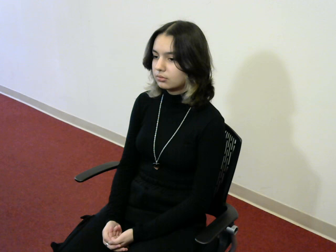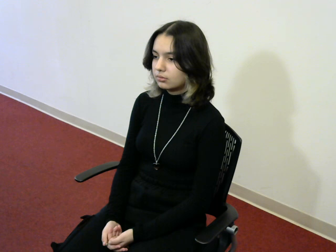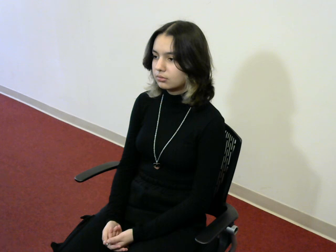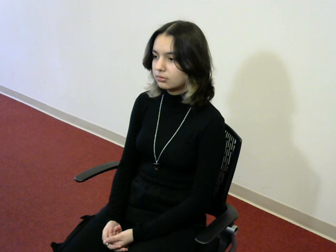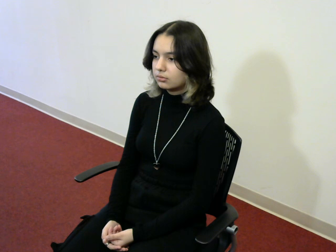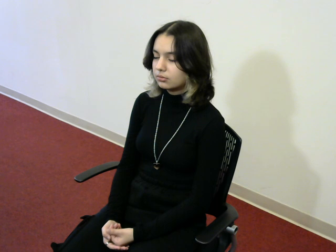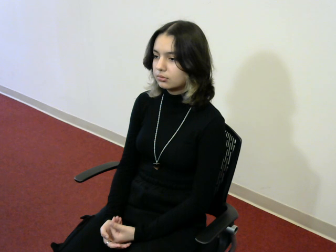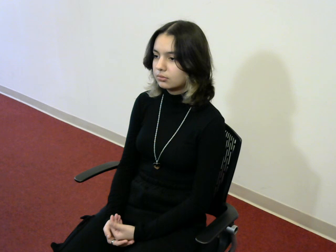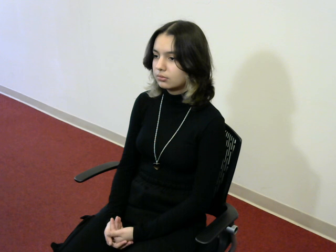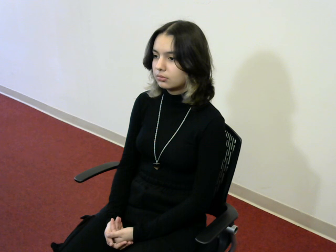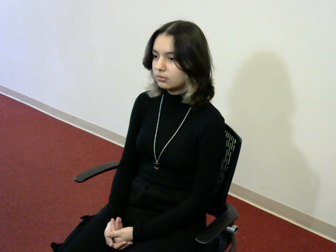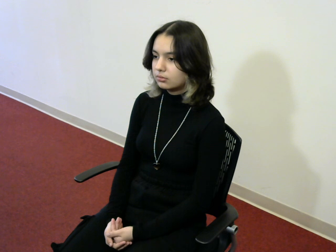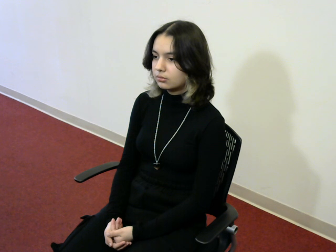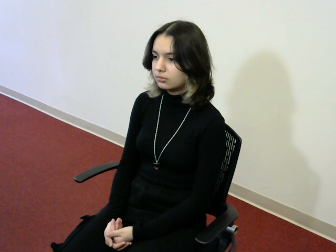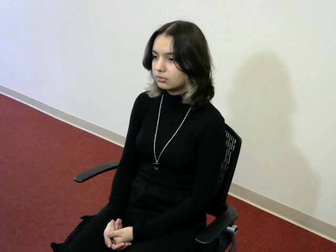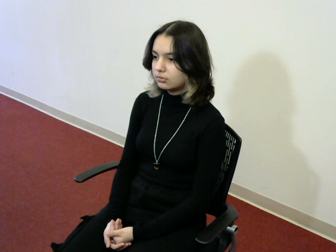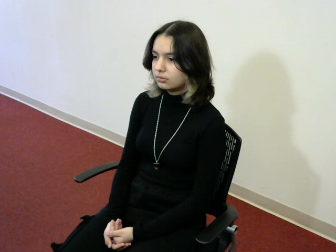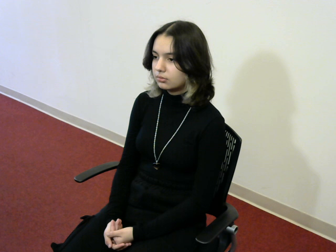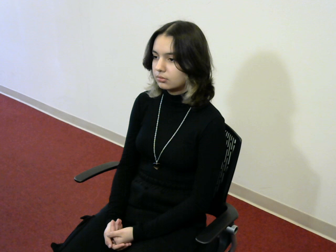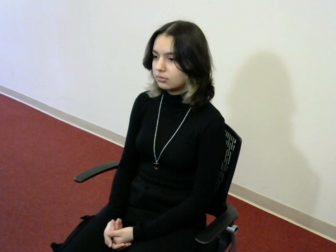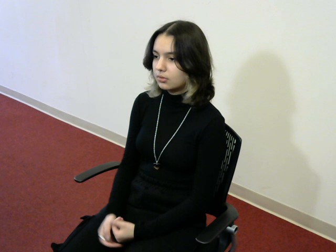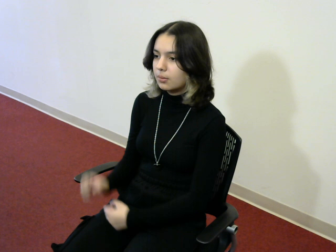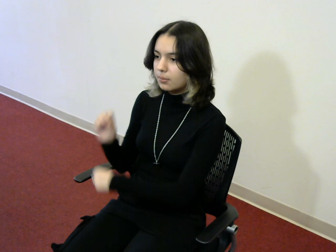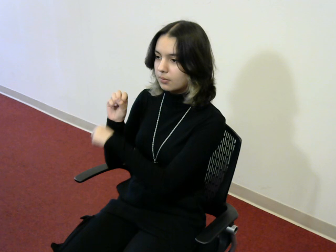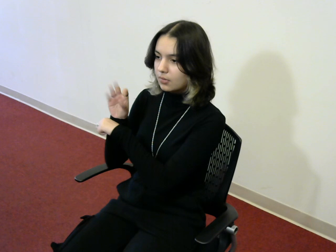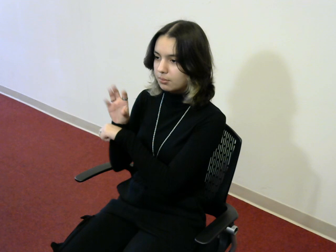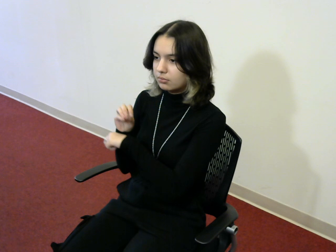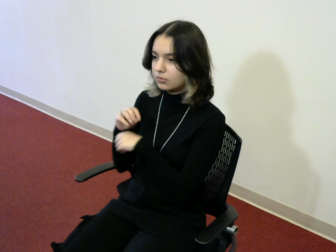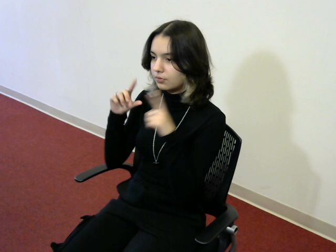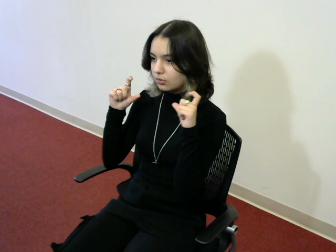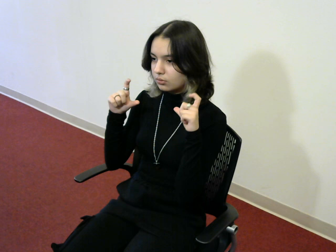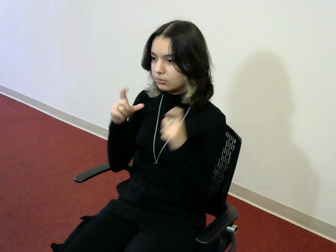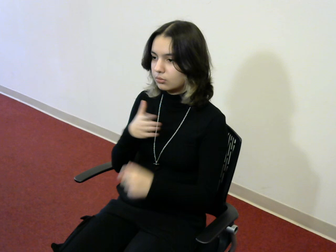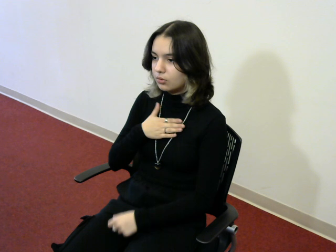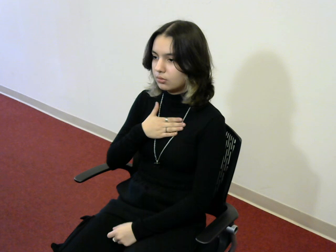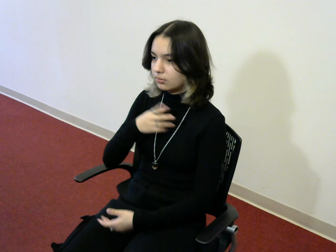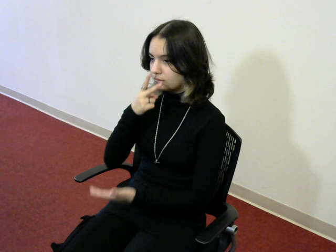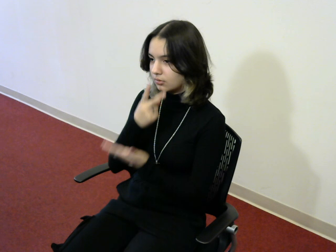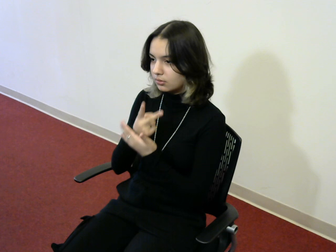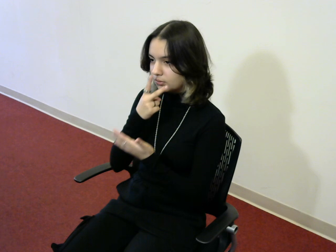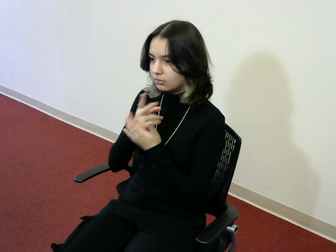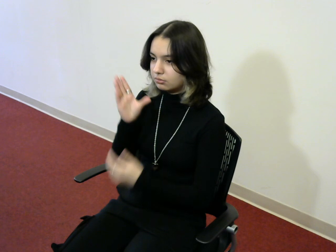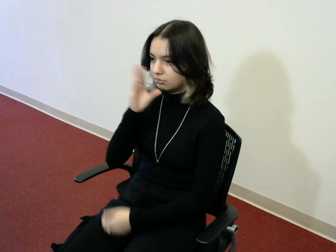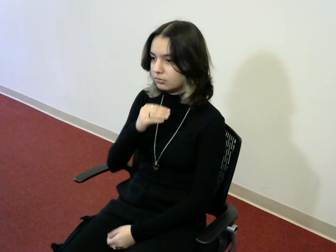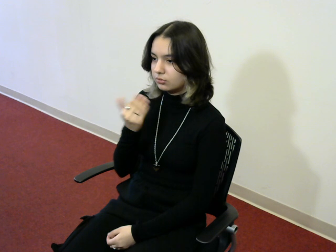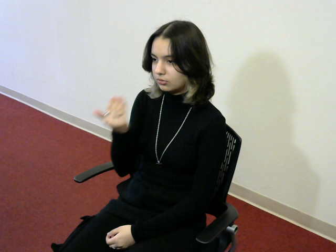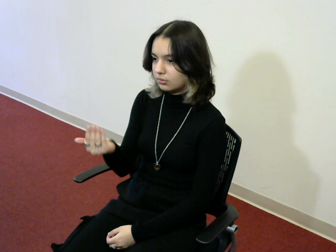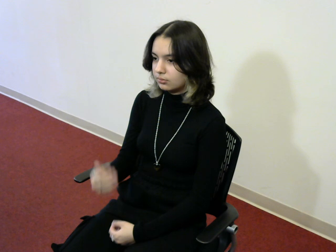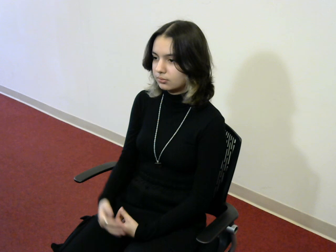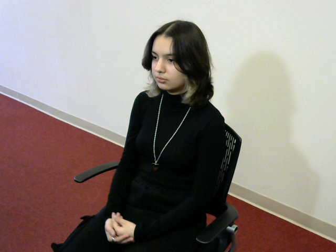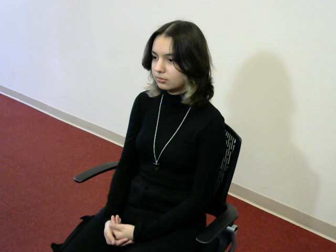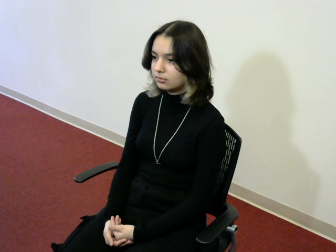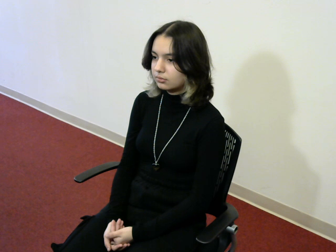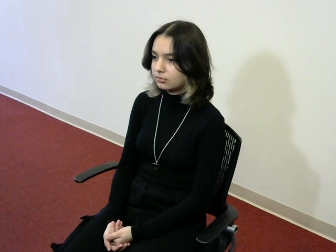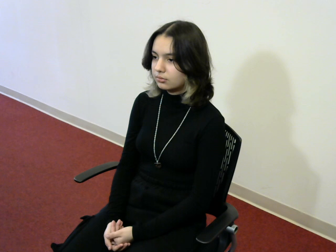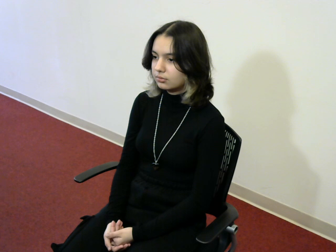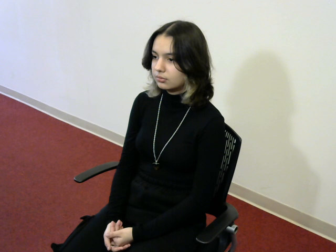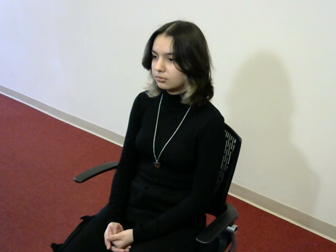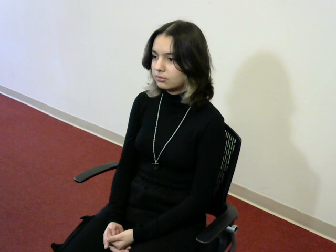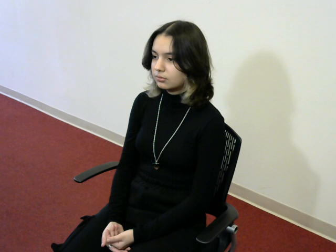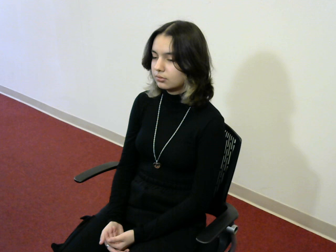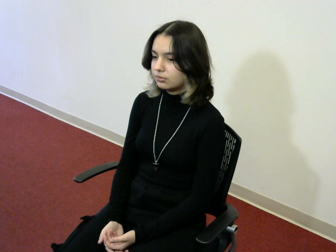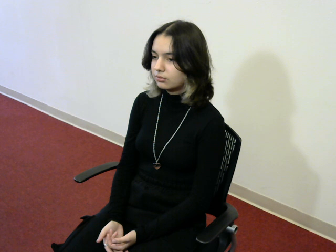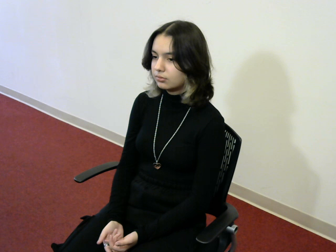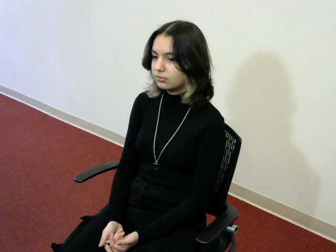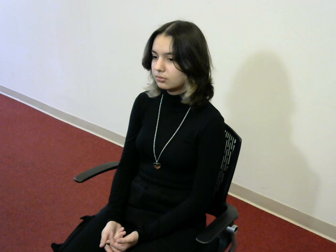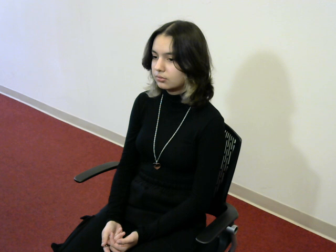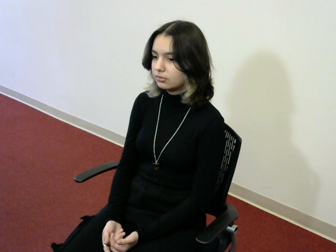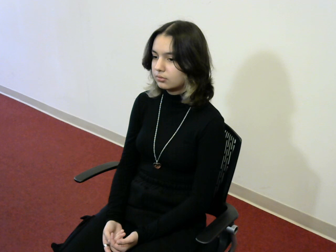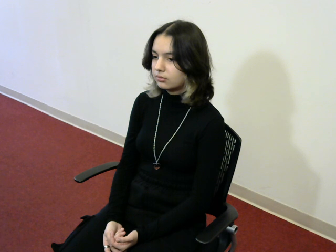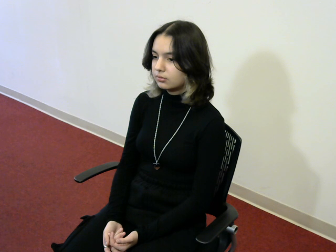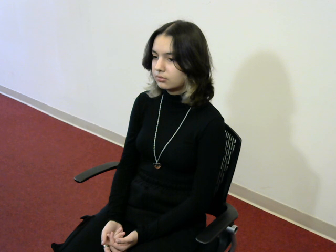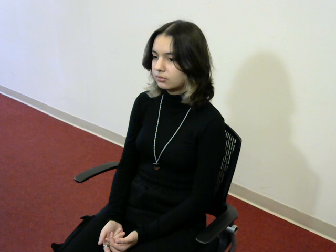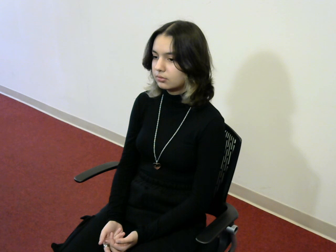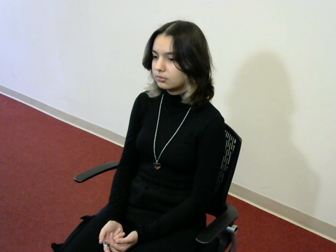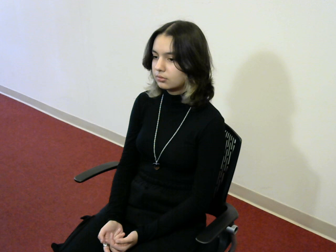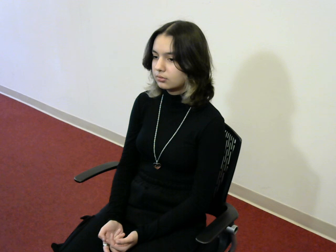Çəkdiyin şəkilləri mənə göstərə bilərsənmi?